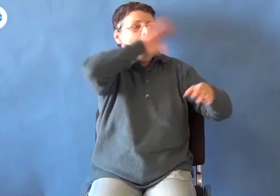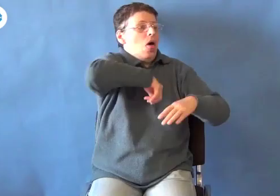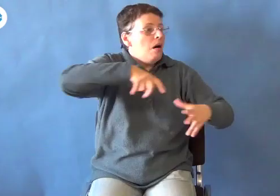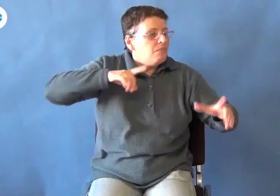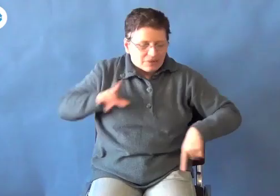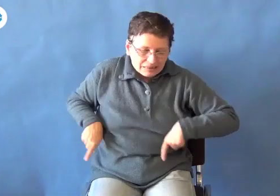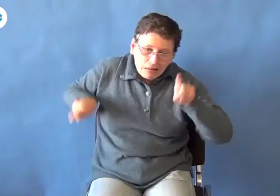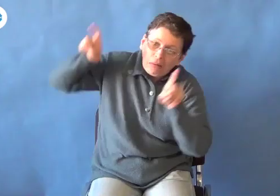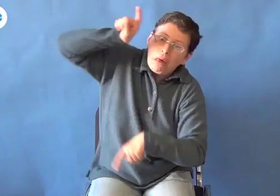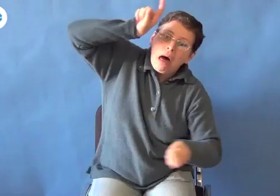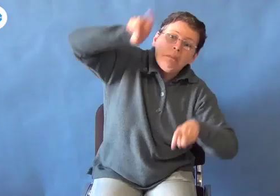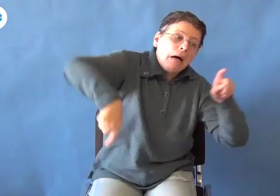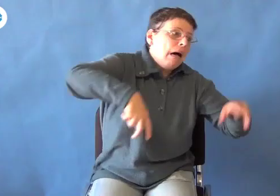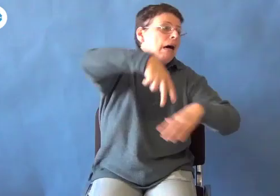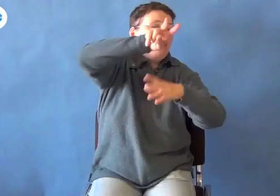Nie udało mu się przejść.